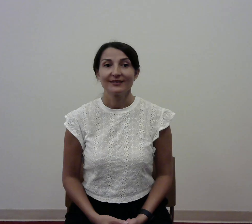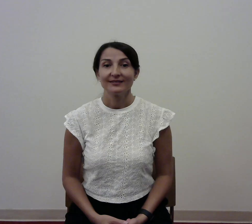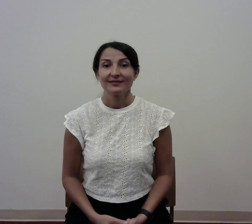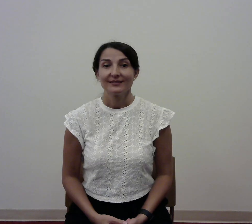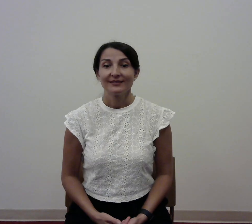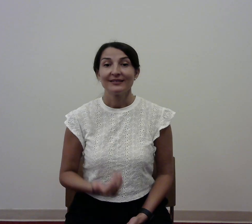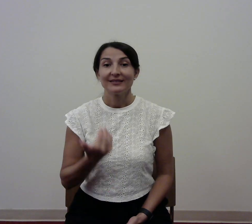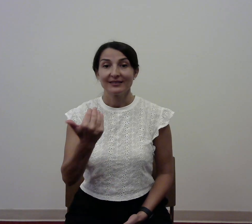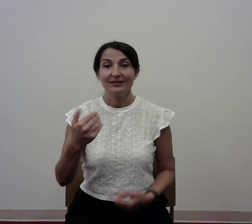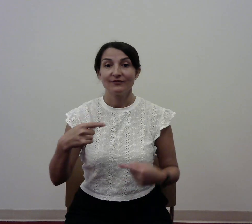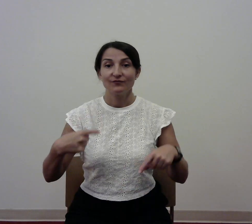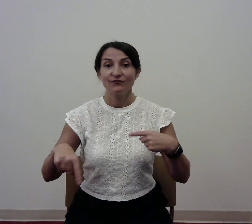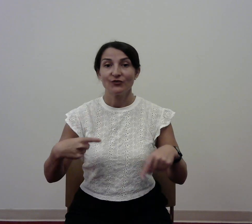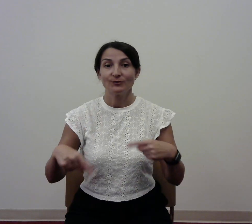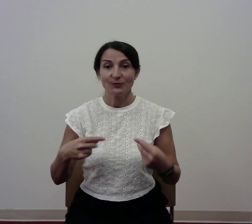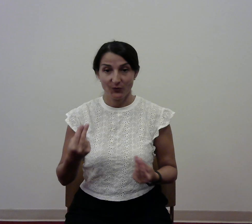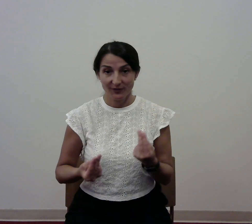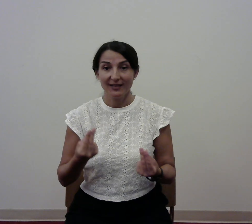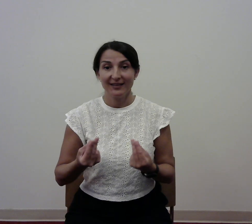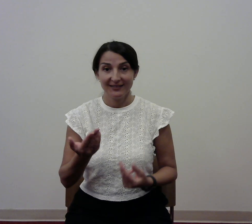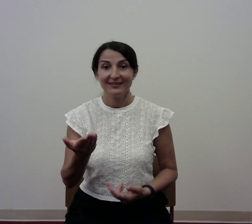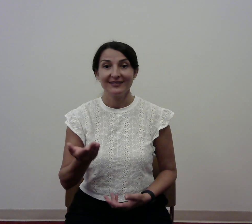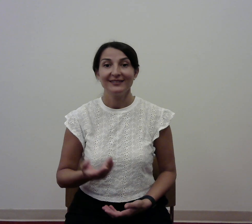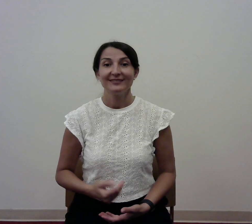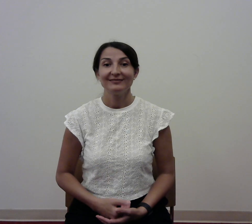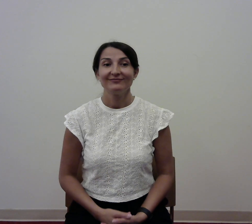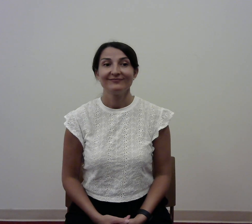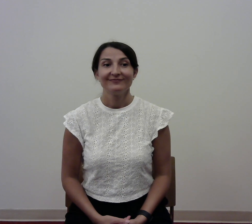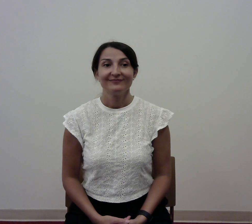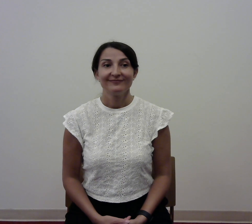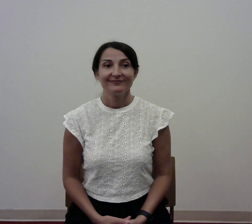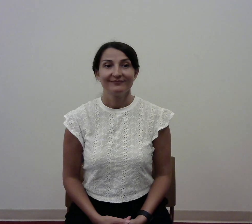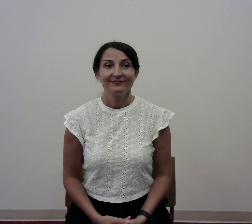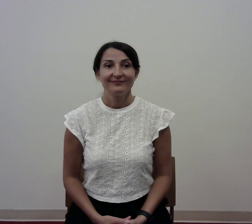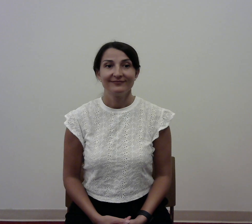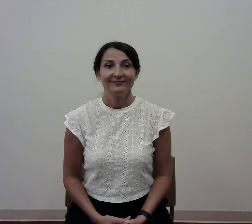Siz futbol oynayırsınız?